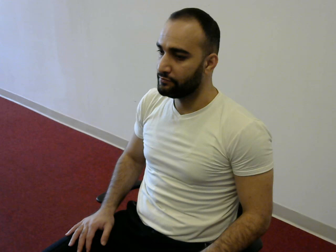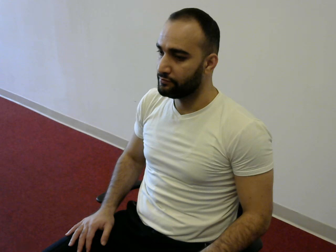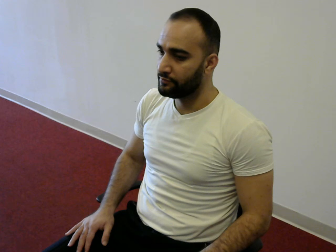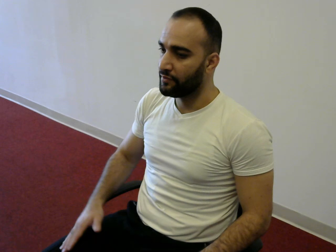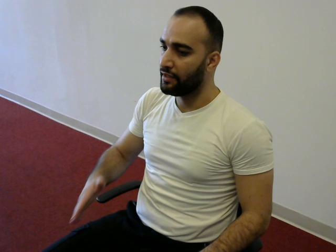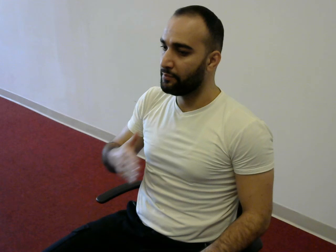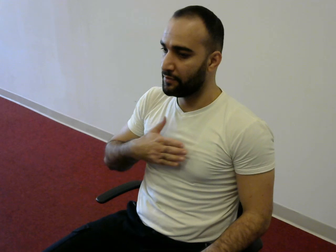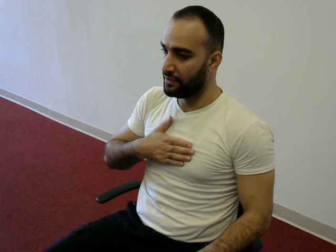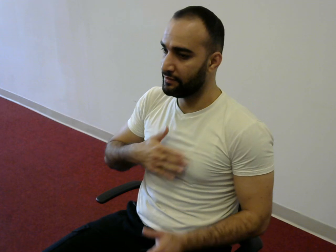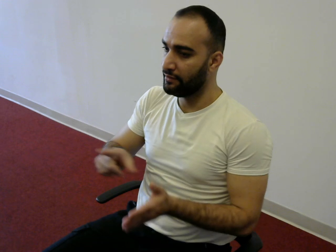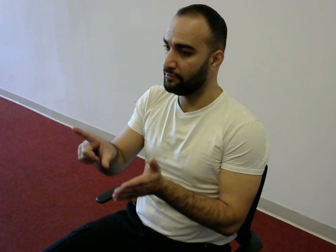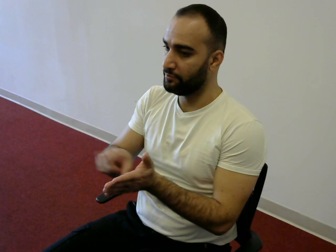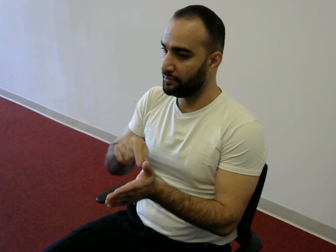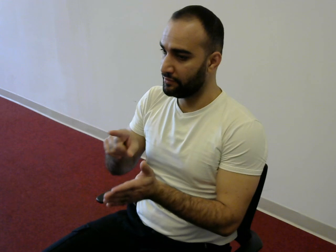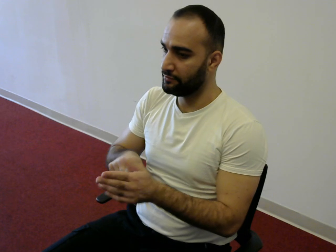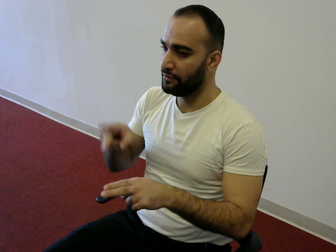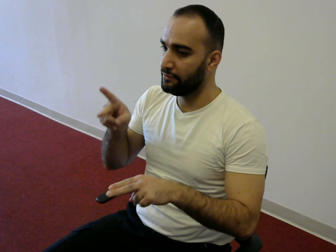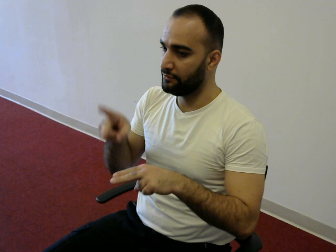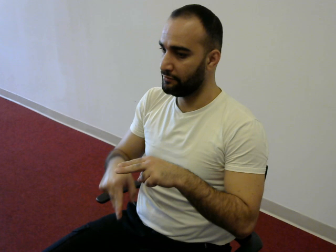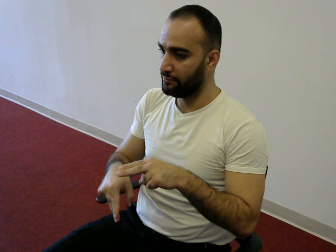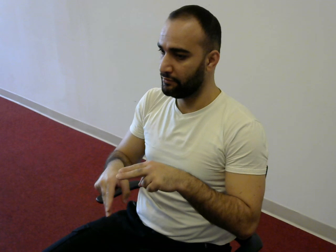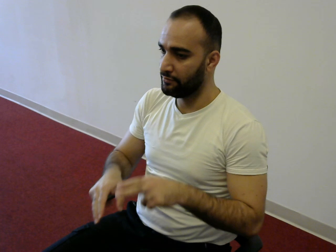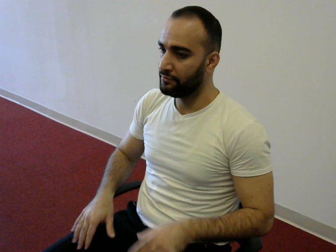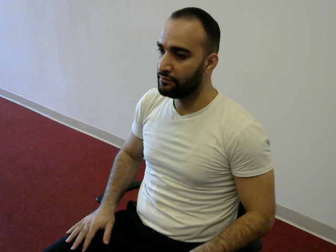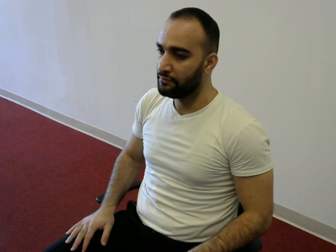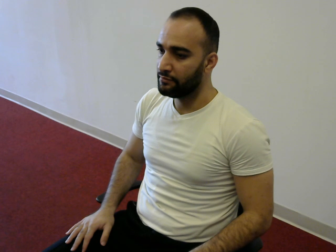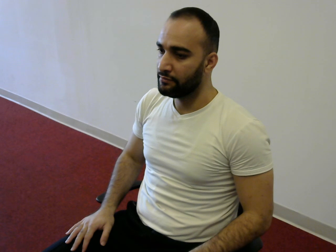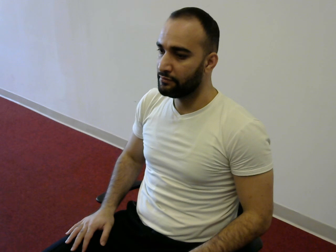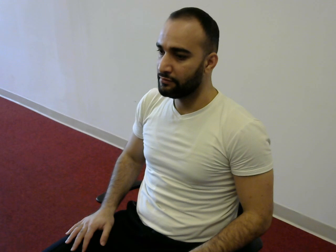Mənim pensiyamı kəsiblər